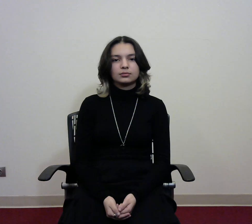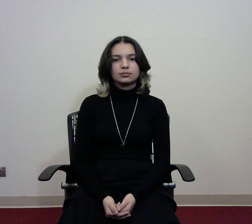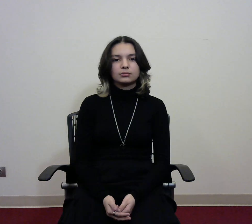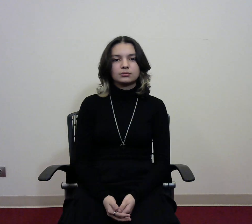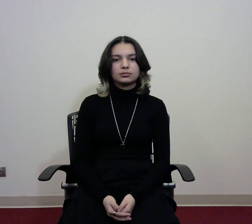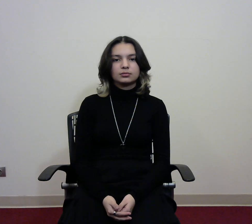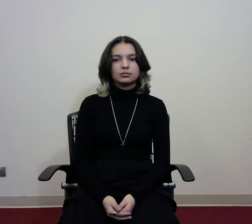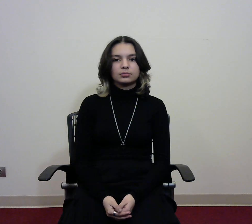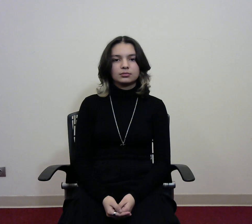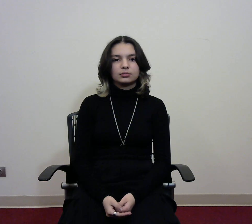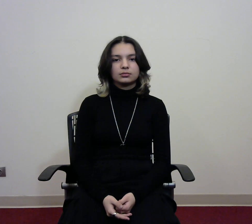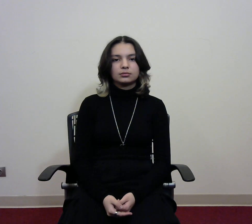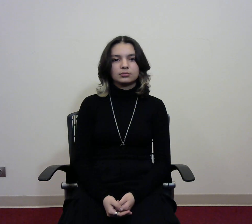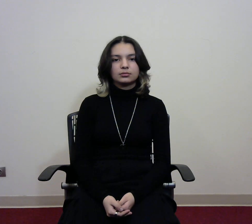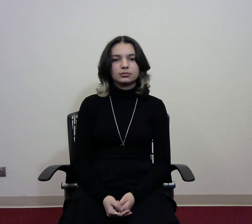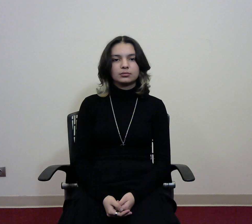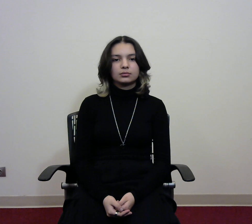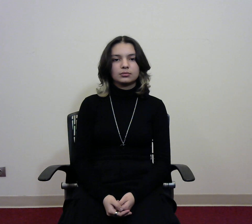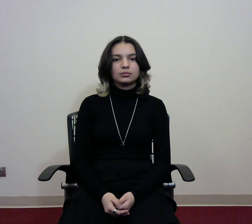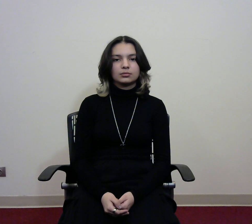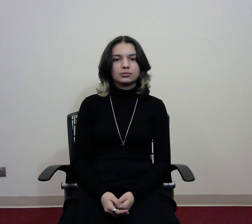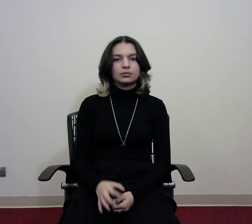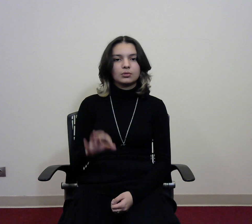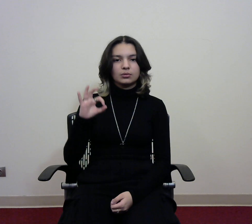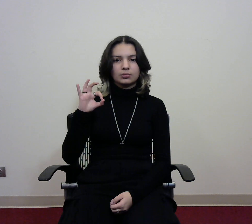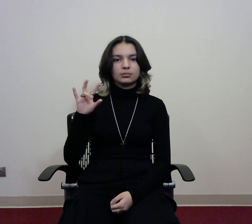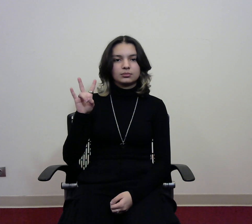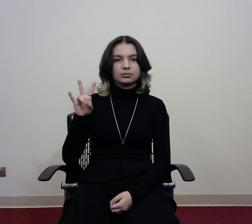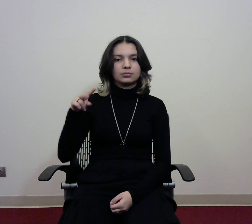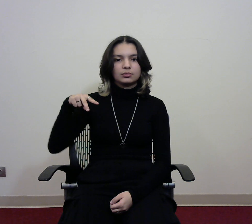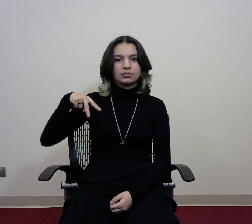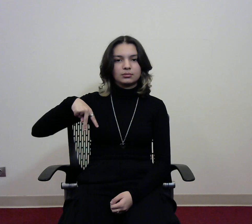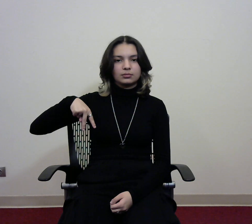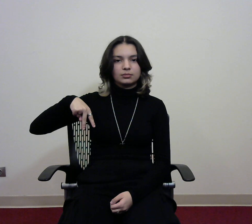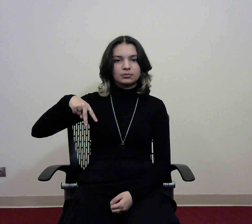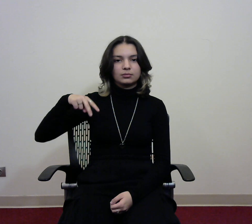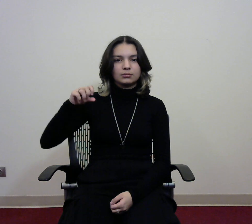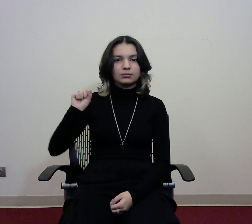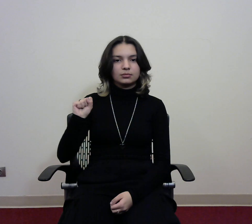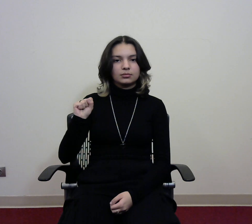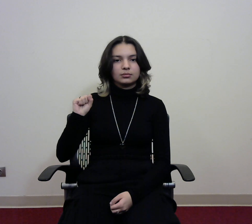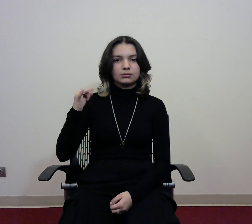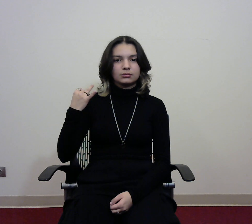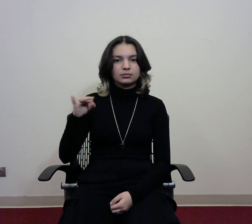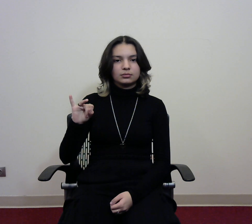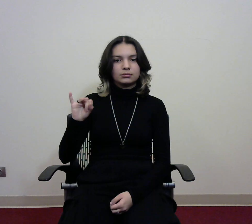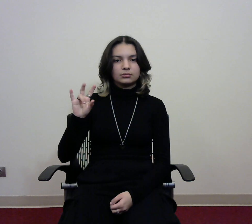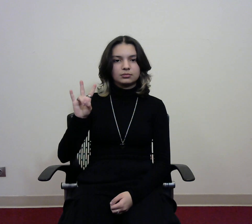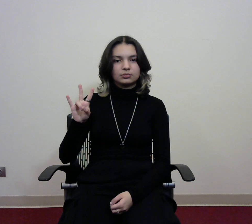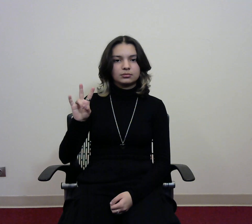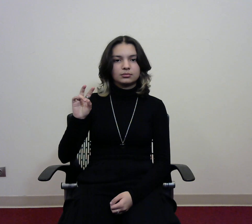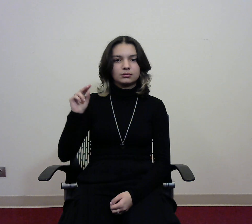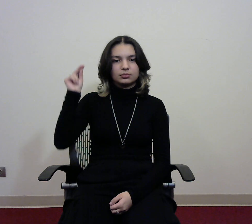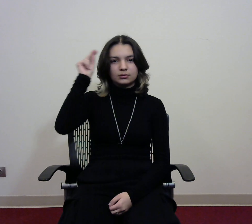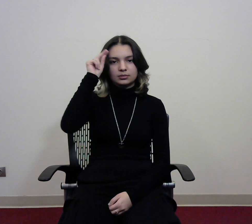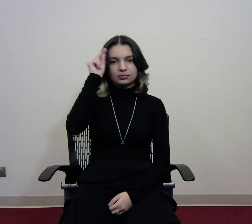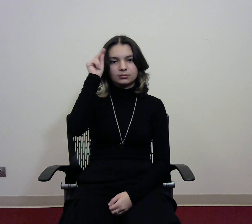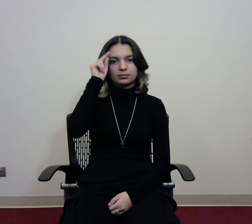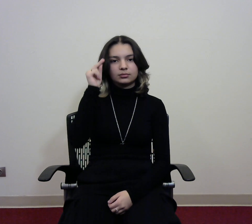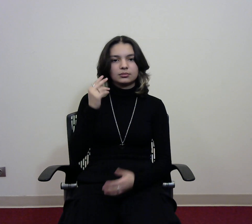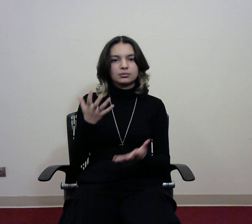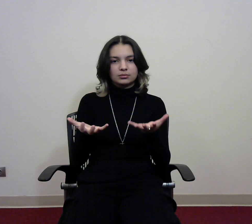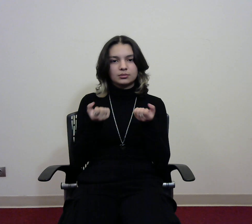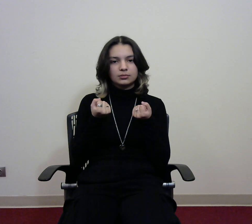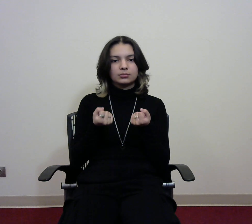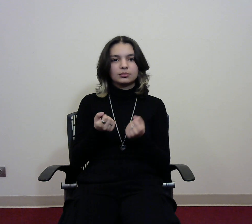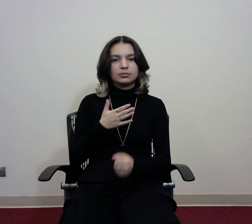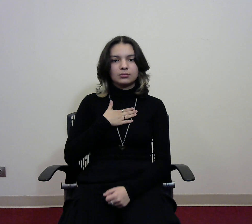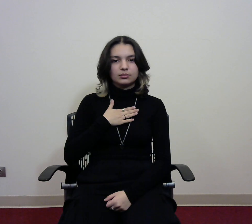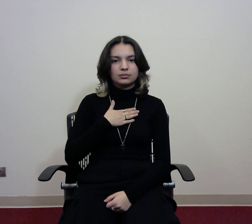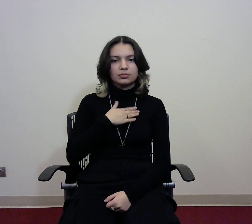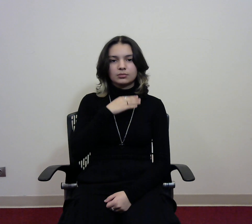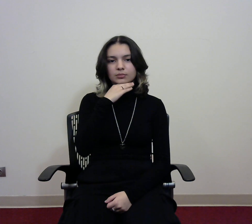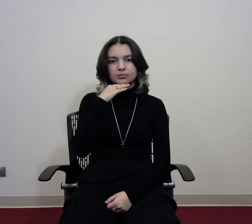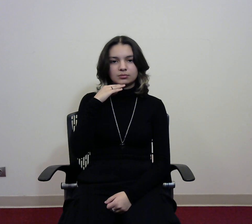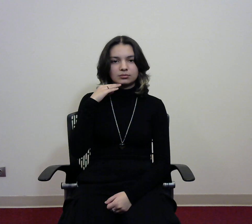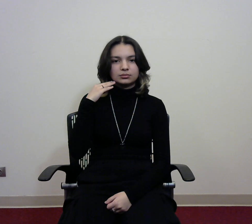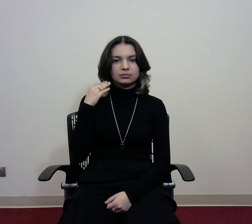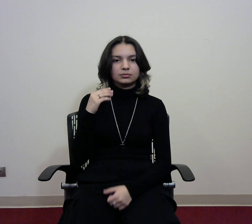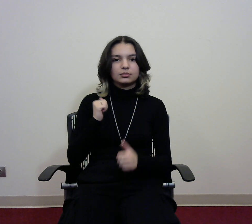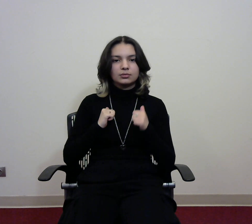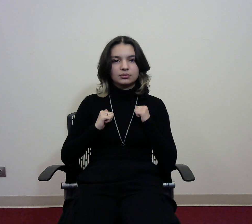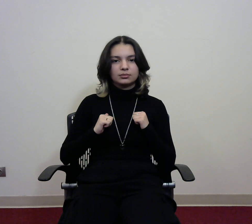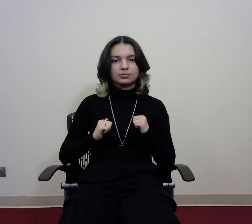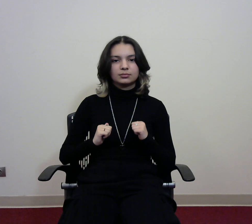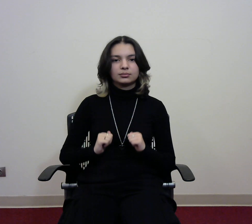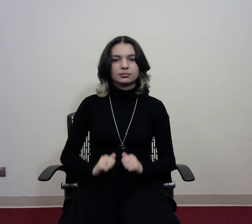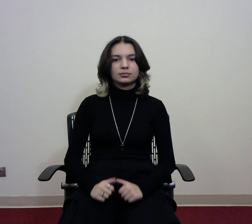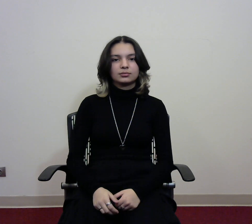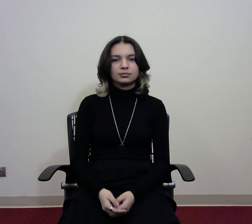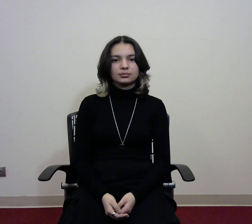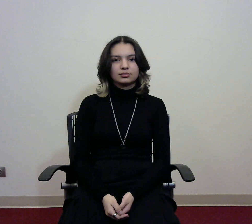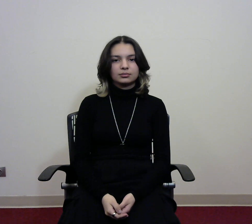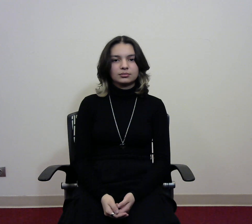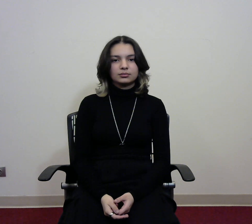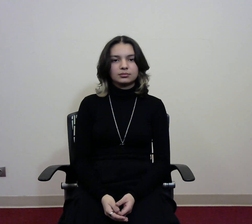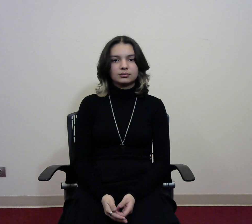Onlayn təhsil almaq mənə çox rahatdır